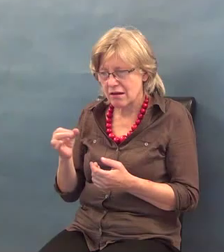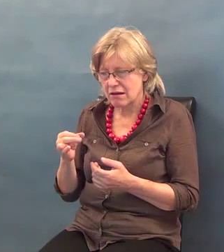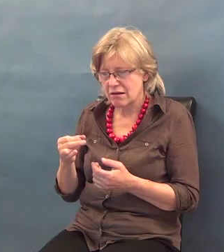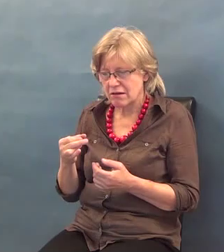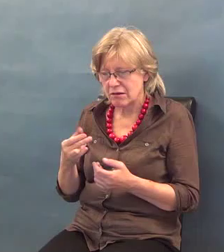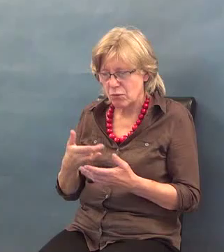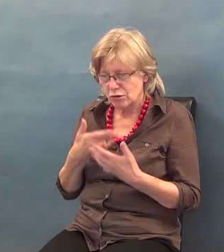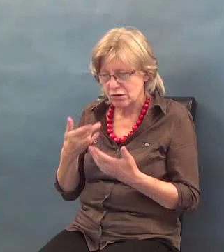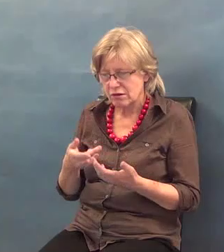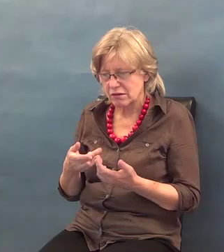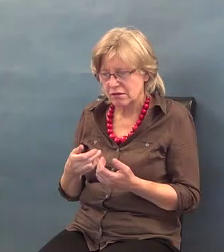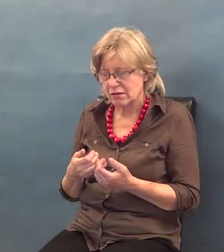W środę urodziny.